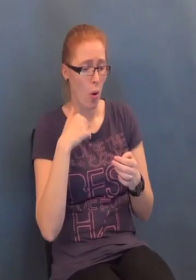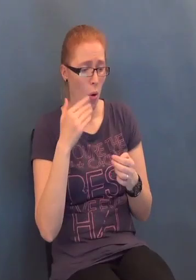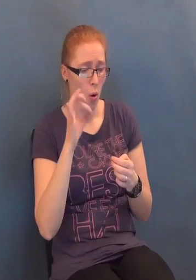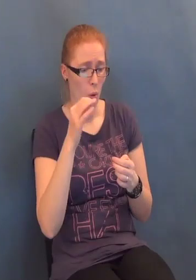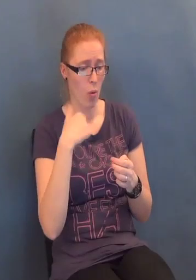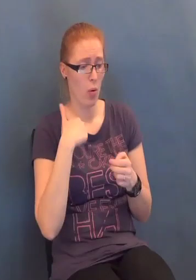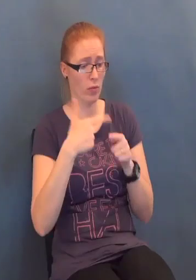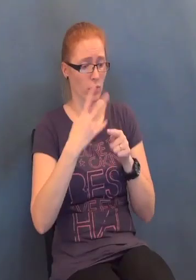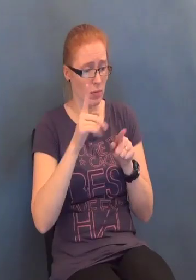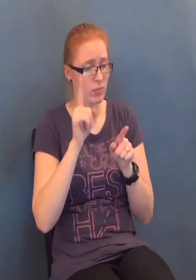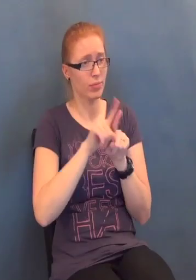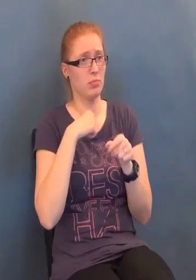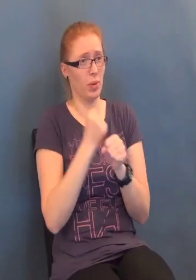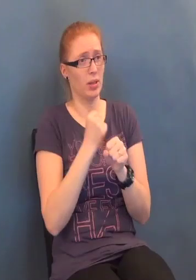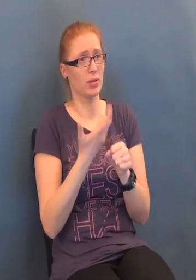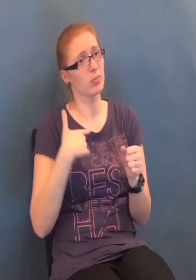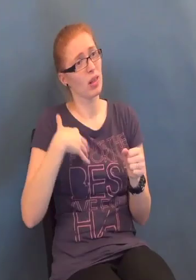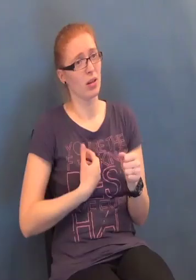Potem, ja dwudziestego czwartego też pracuję.